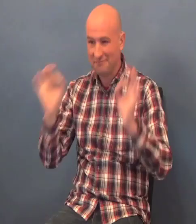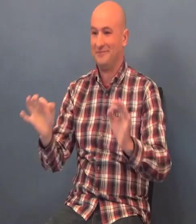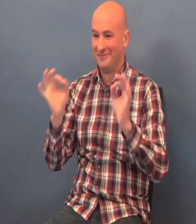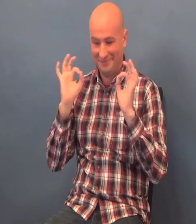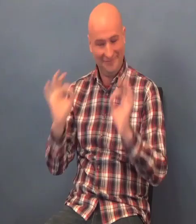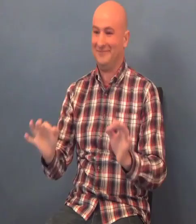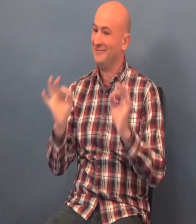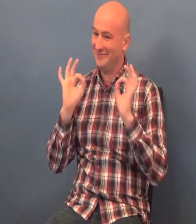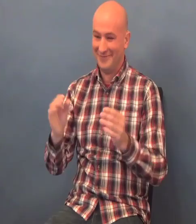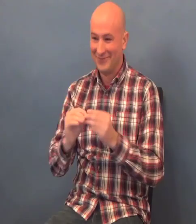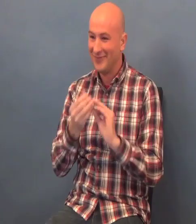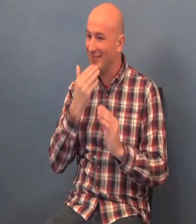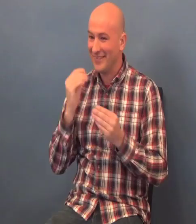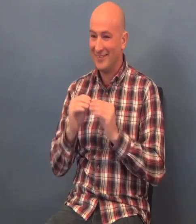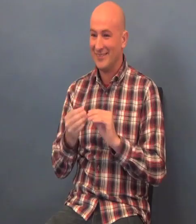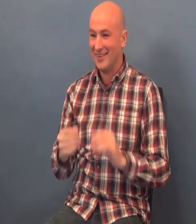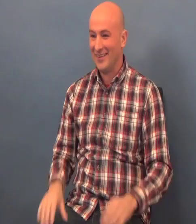Pasuje, pasuje, nie ma problemu.